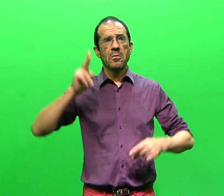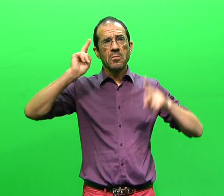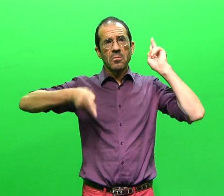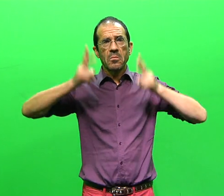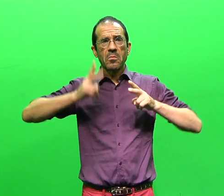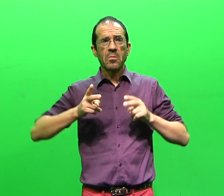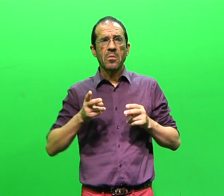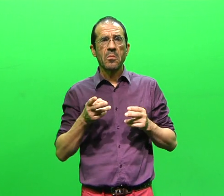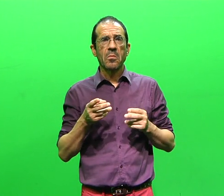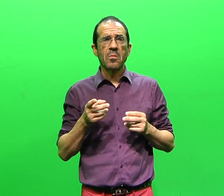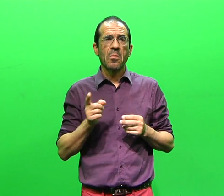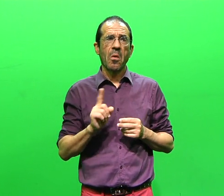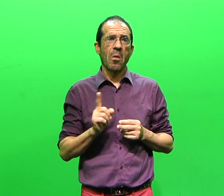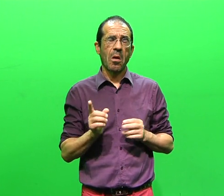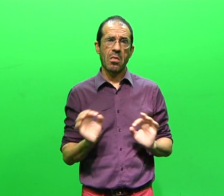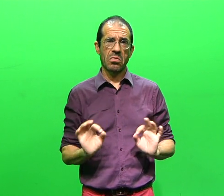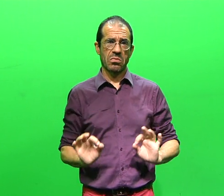No em cauen els cabells, no.